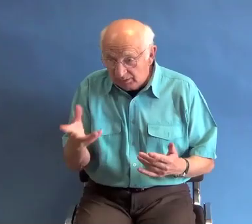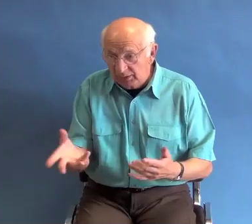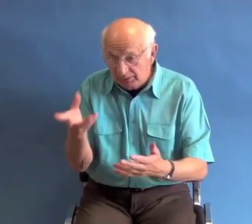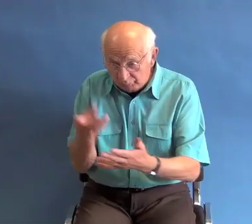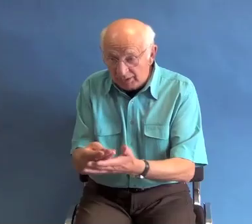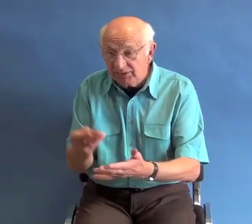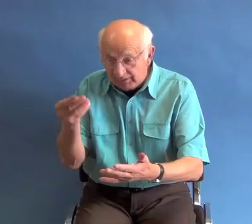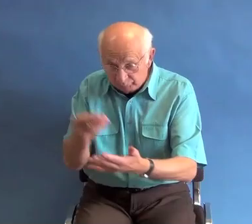Zapłaci?